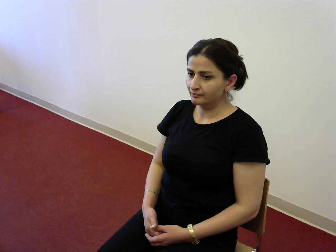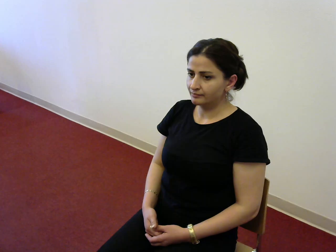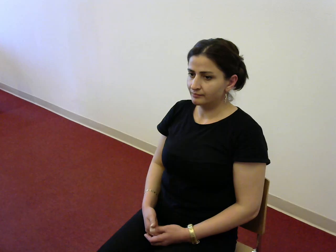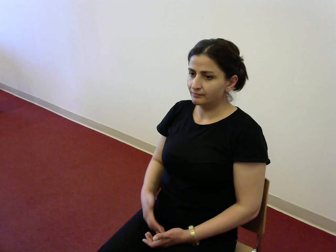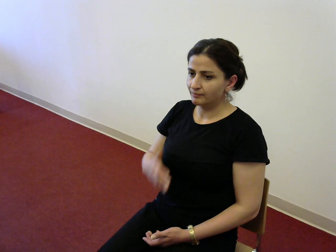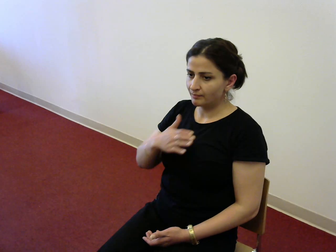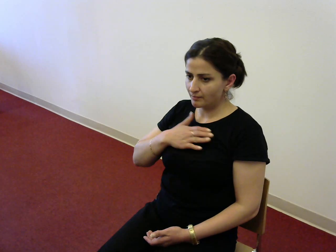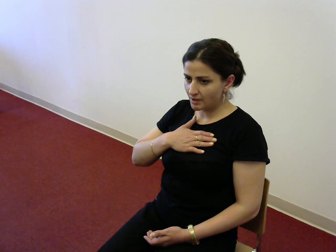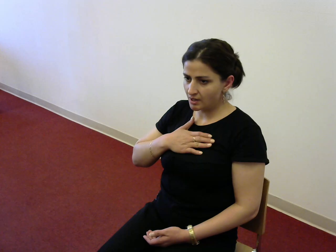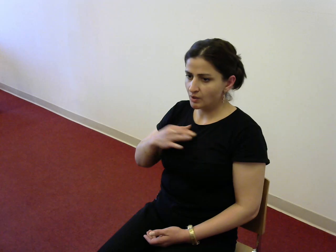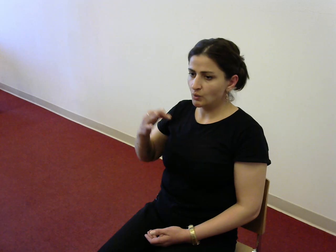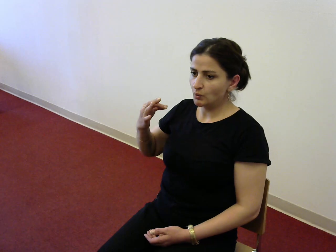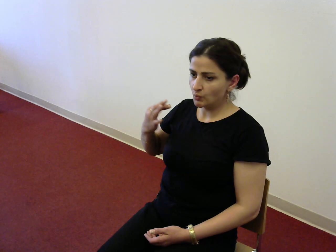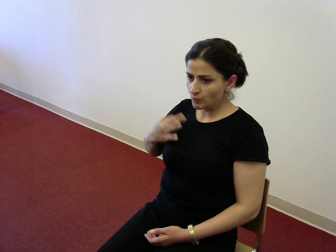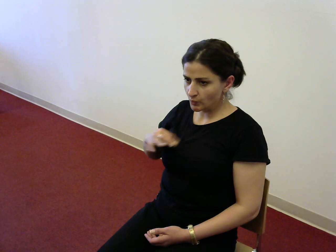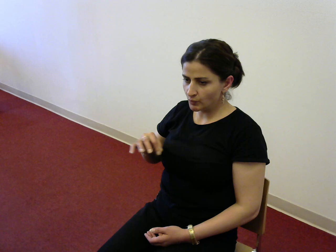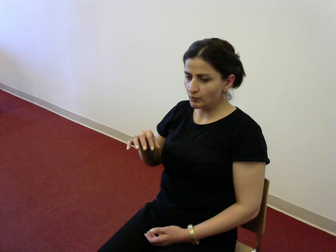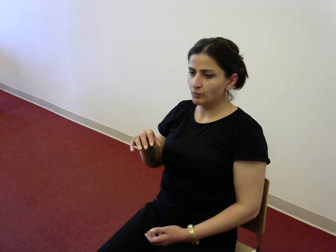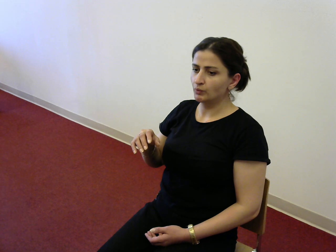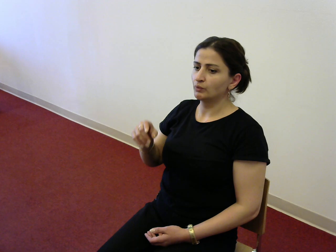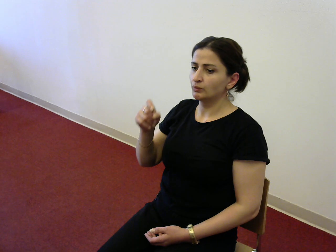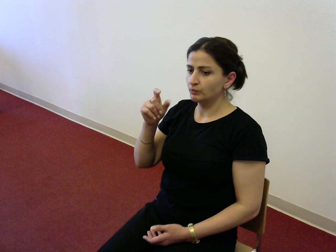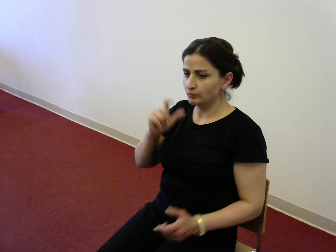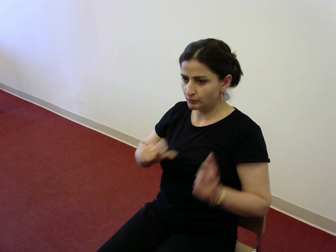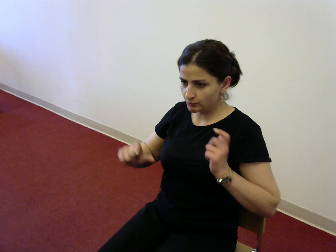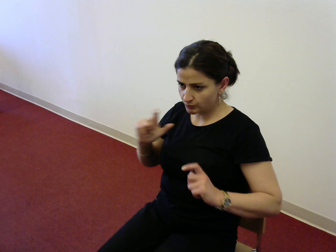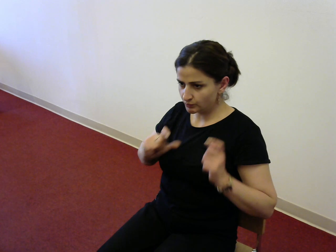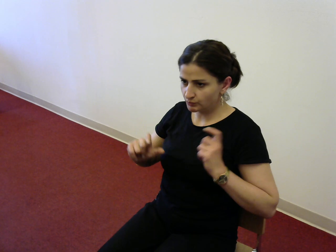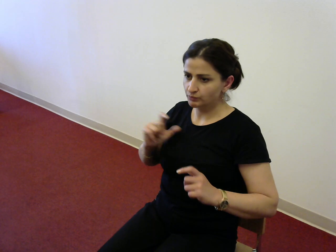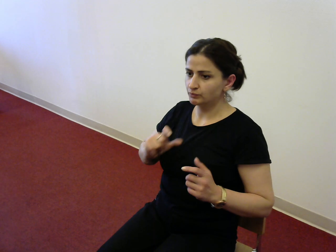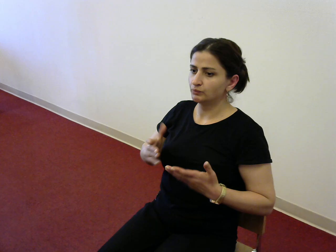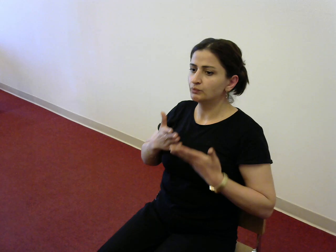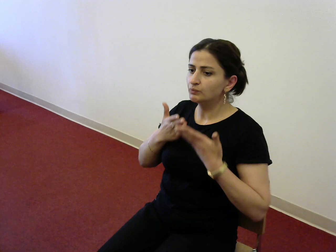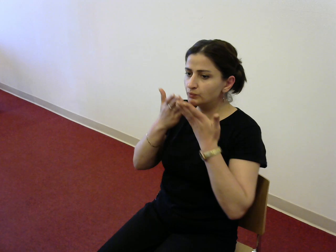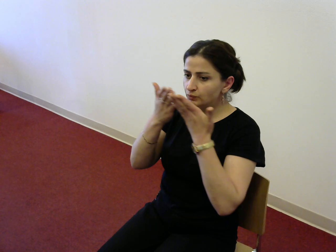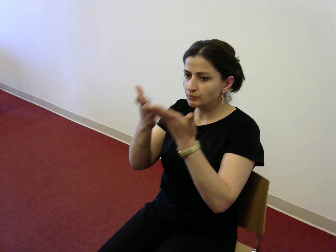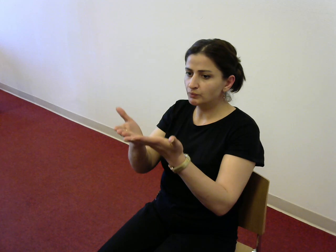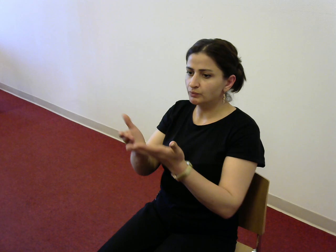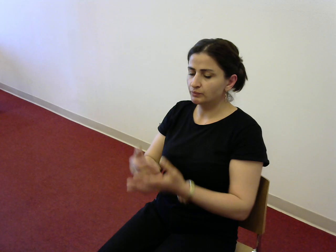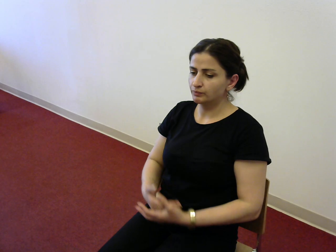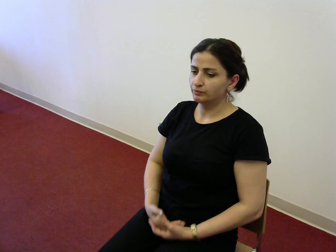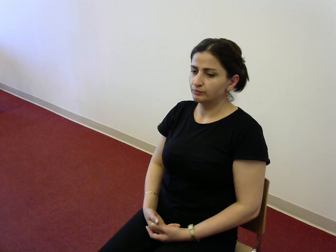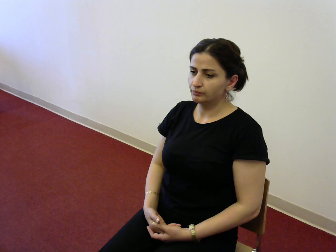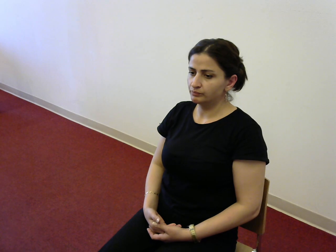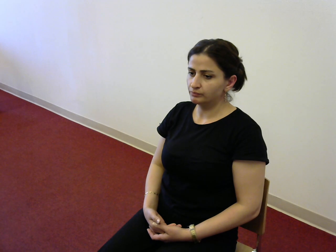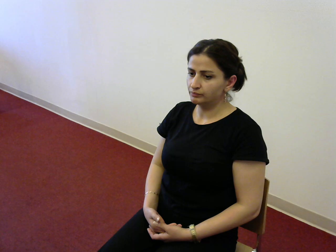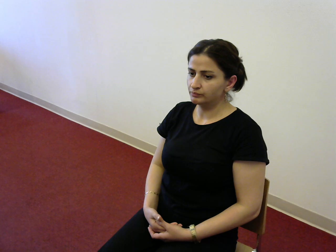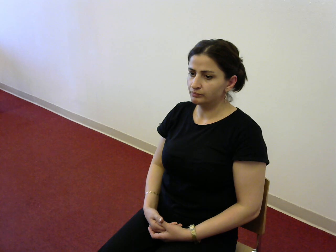Mənim oğlum universitetdə oxuyur